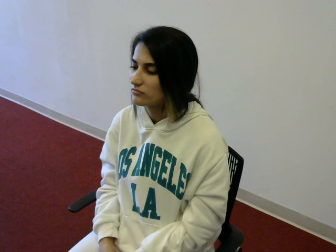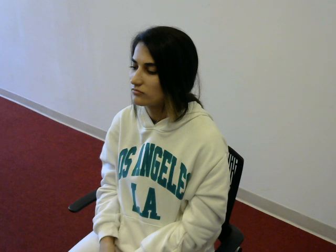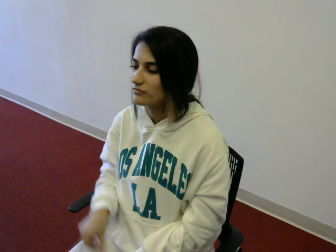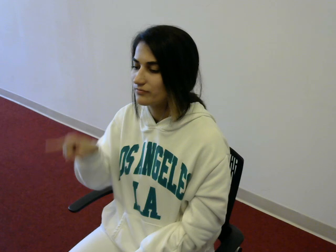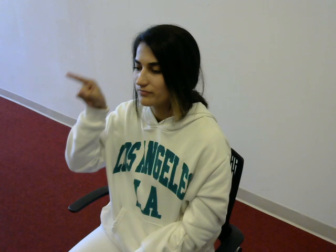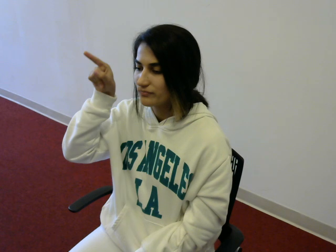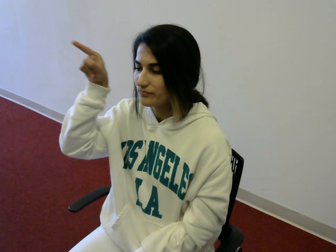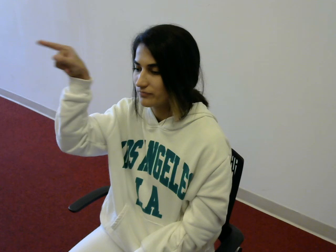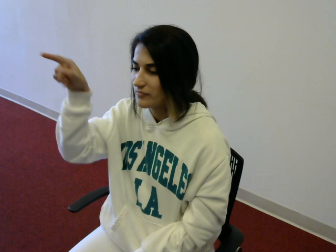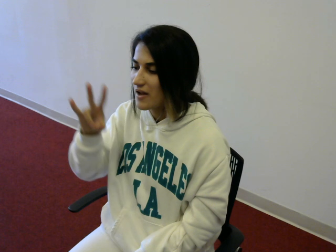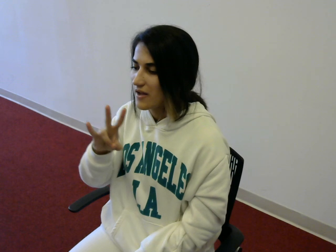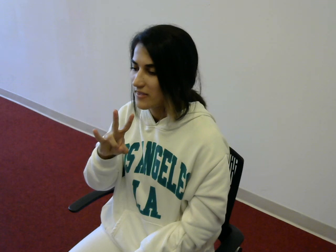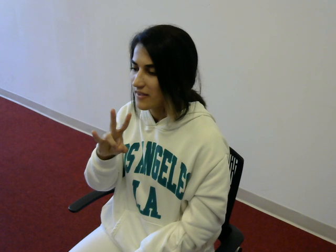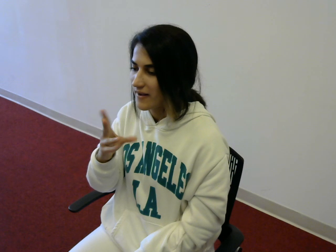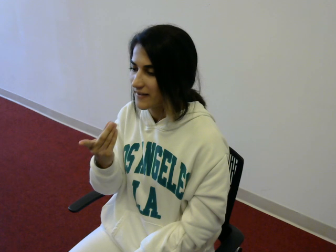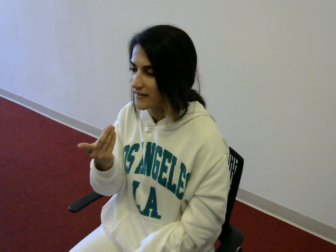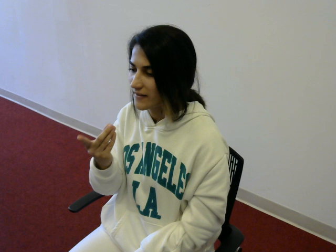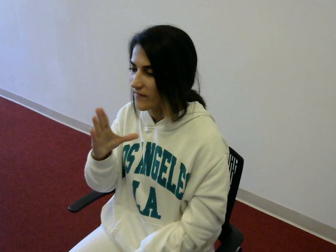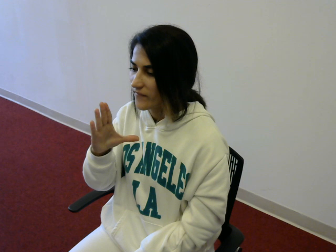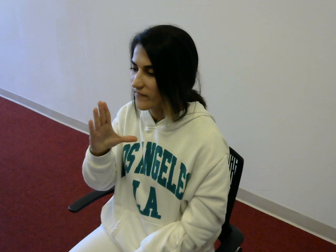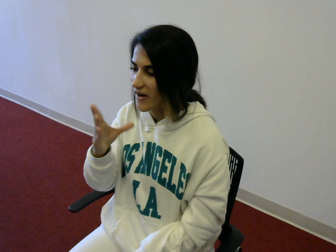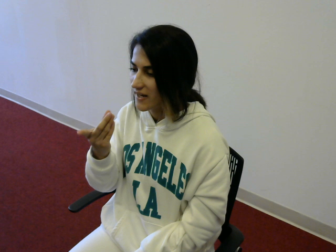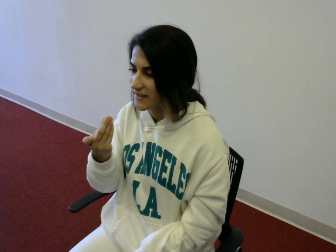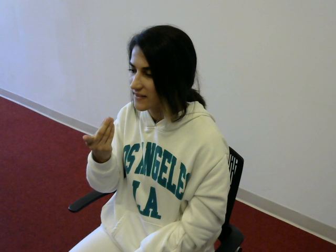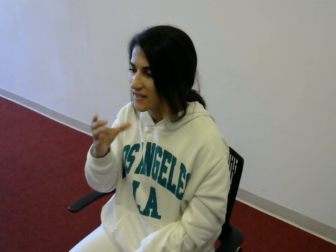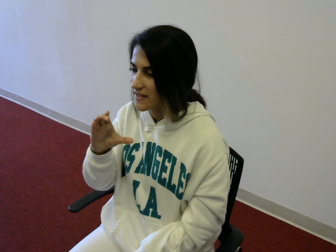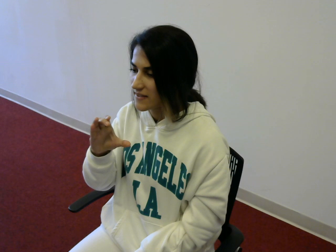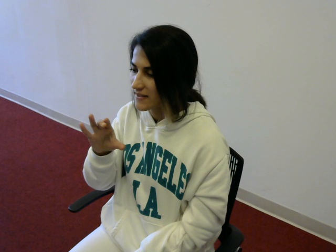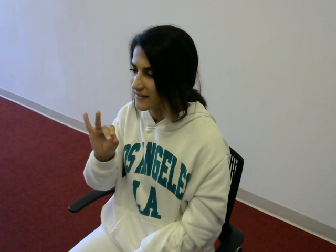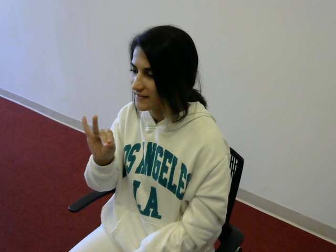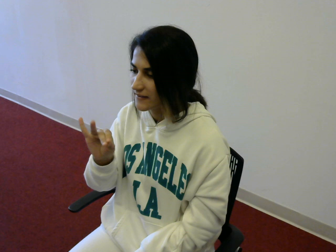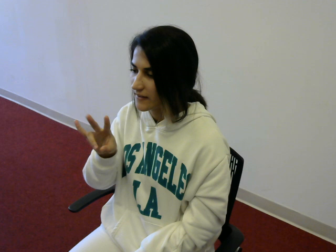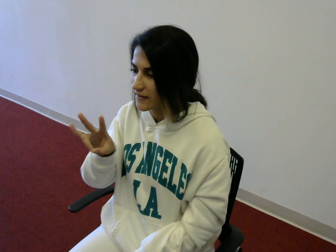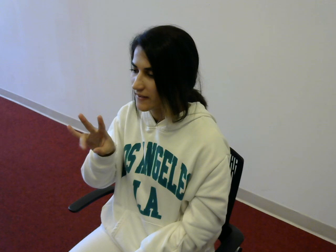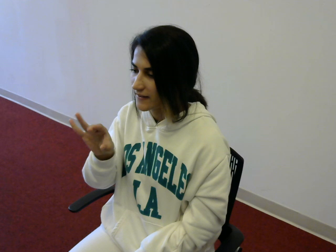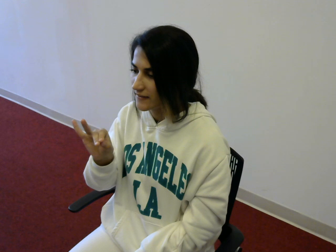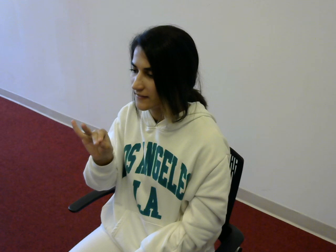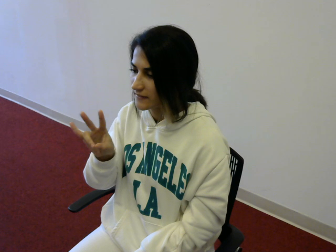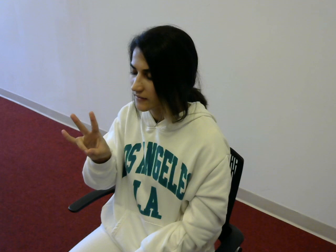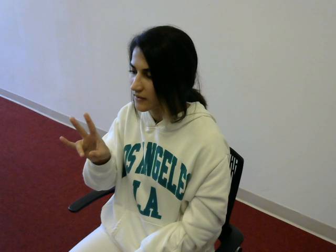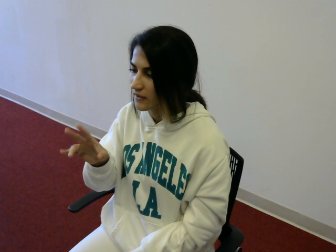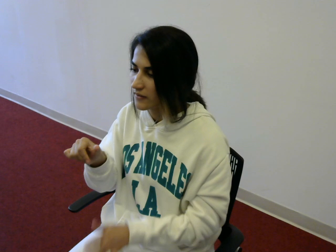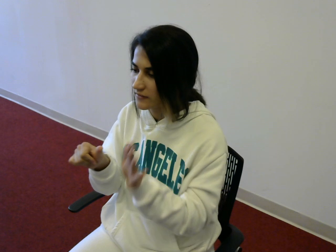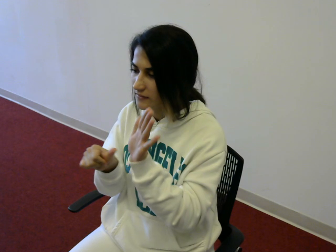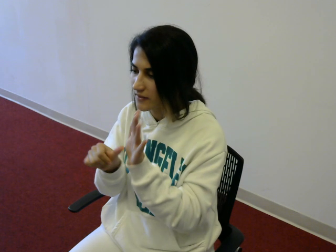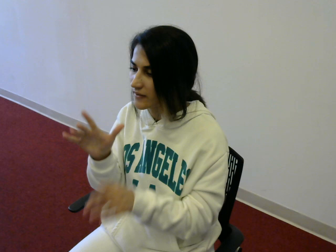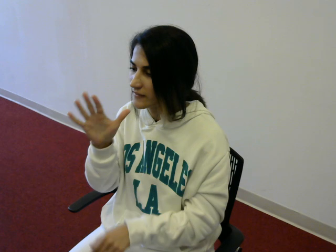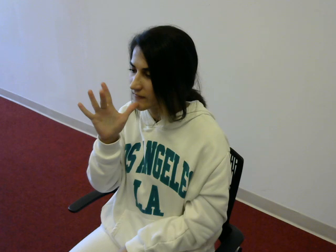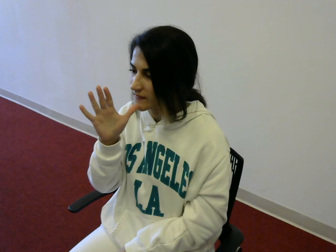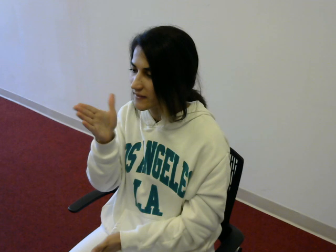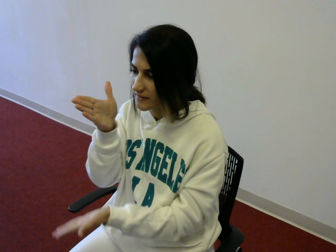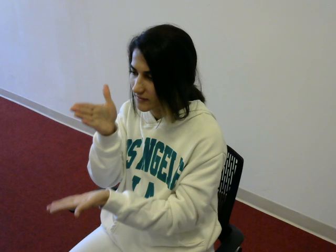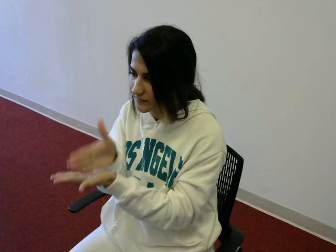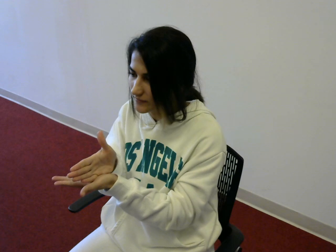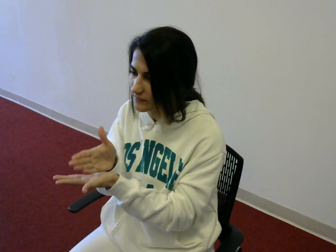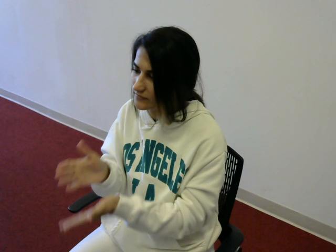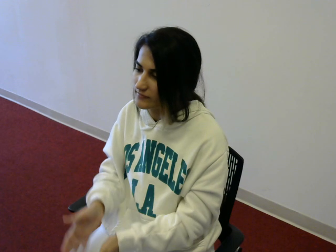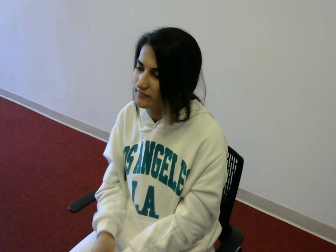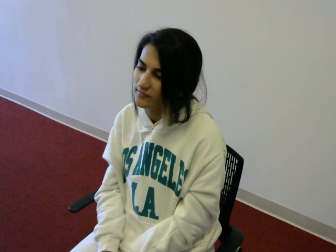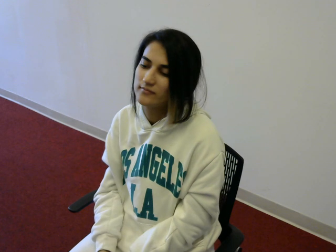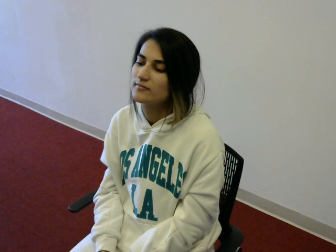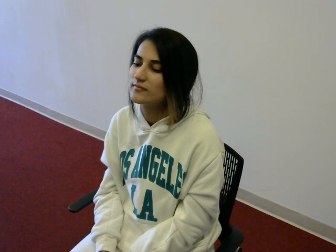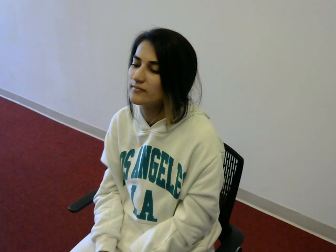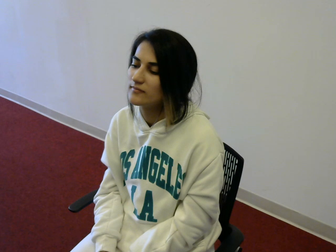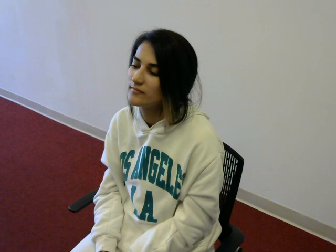Onun nəvəsinin 6 yaşı var